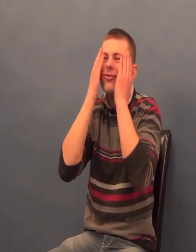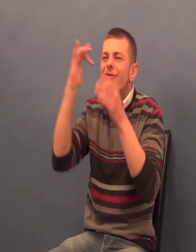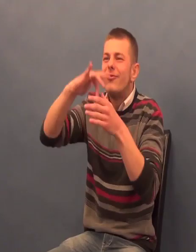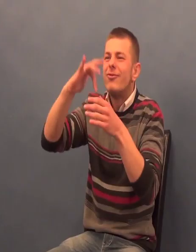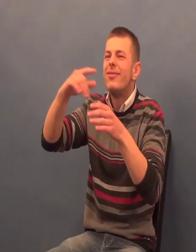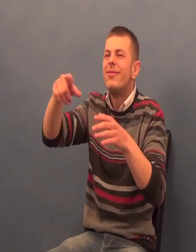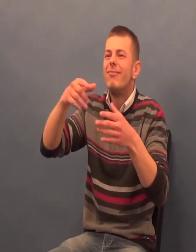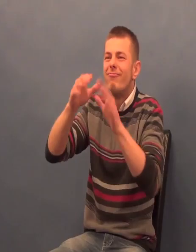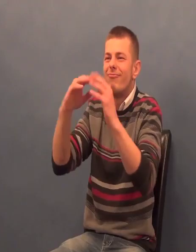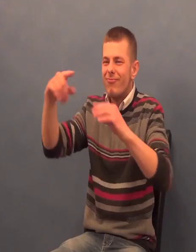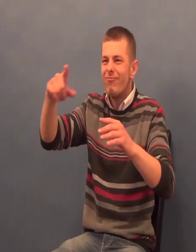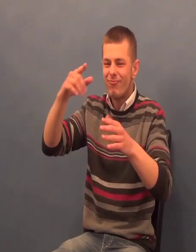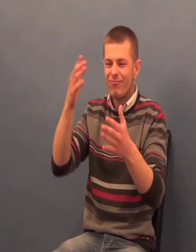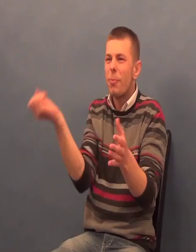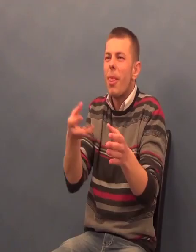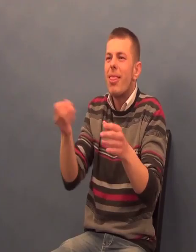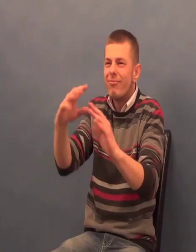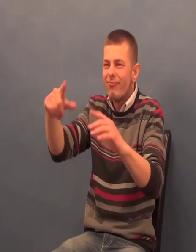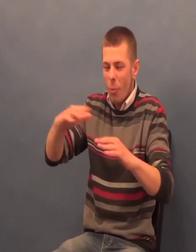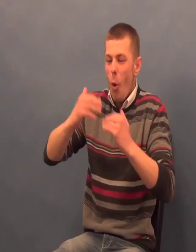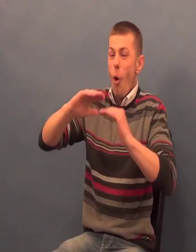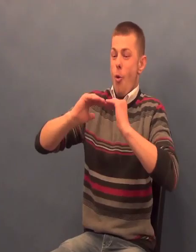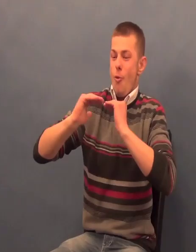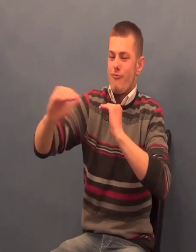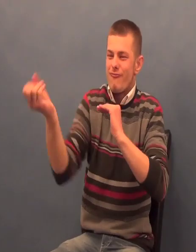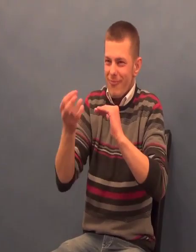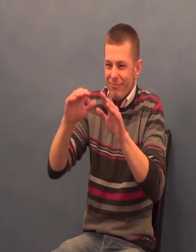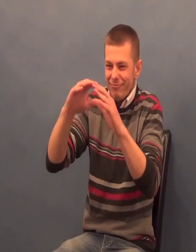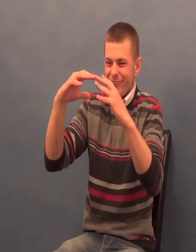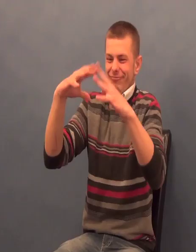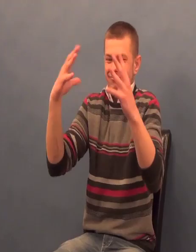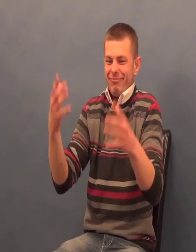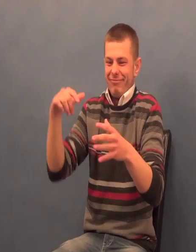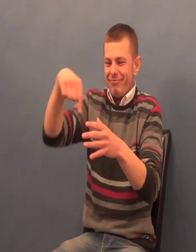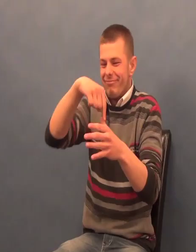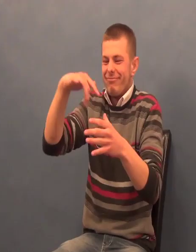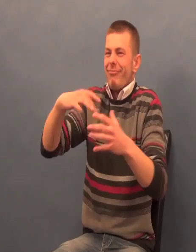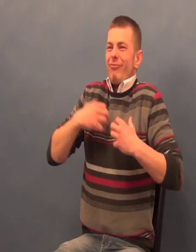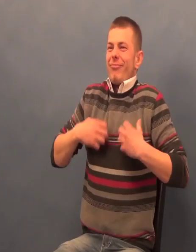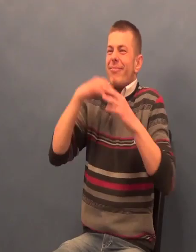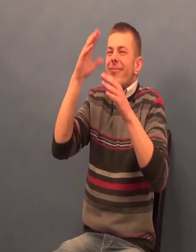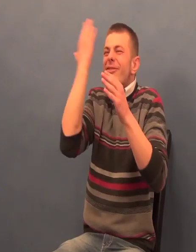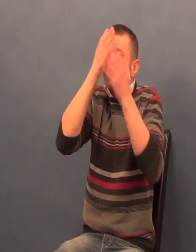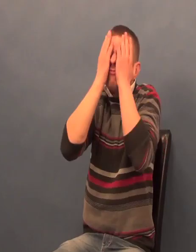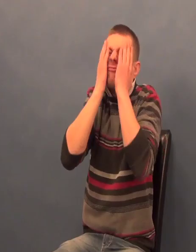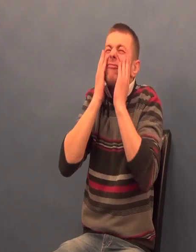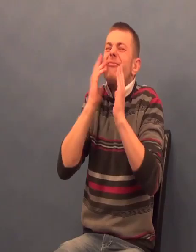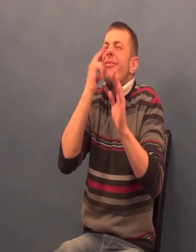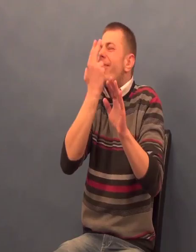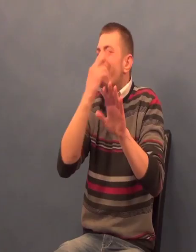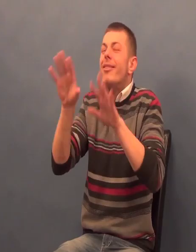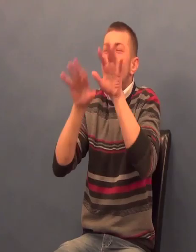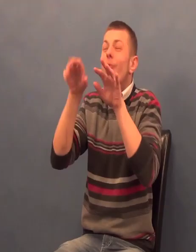Jest ziemia i w niej jest kopiec, a w nim mieszka czarne zwierzątko, takie ślepe... Ooo, tak!